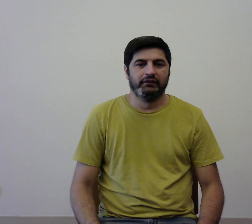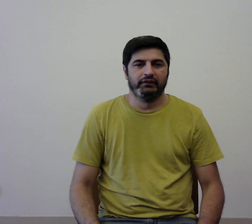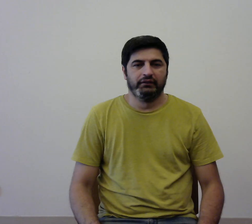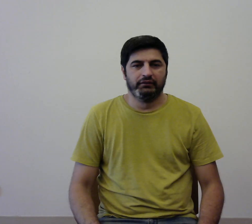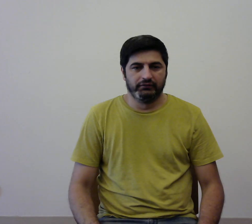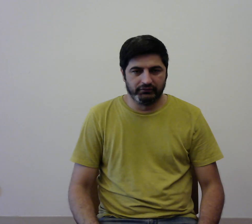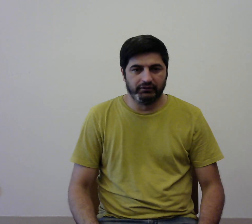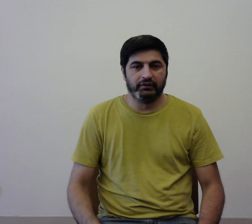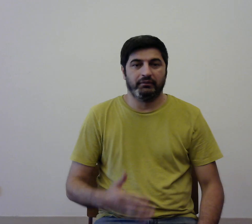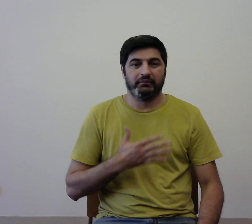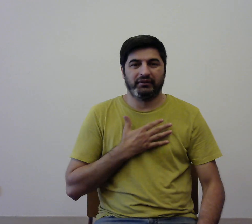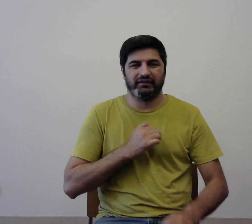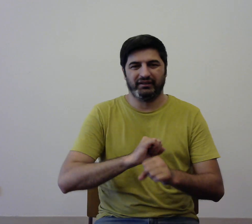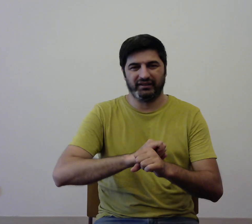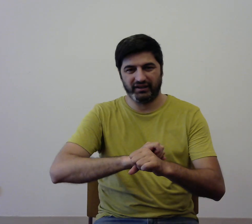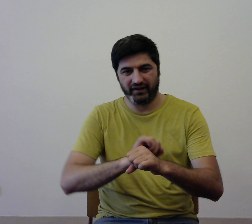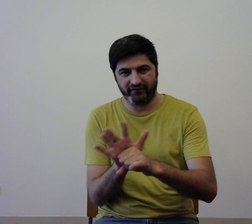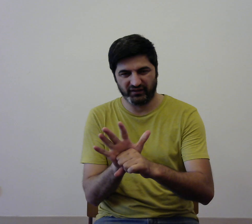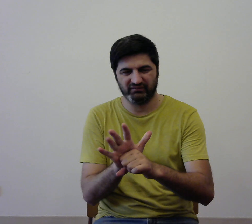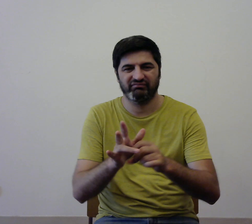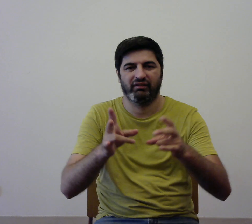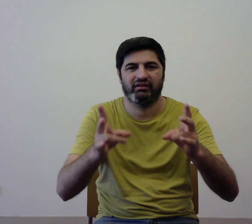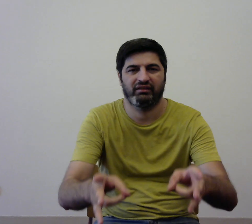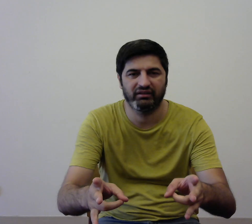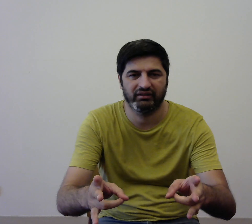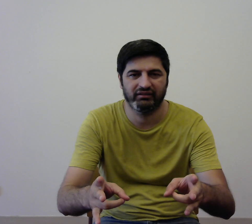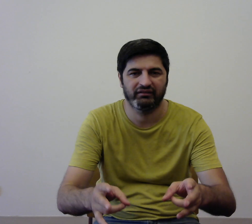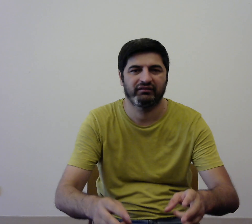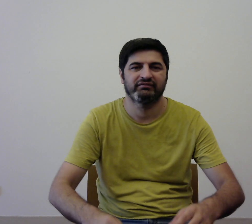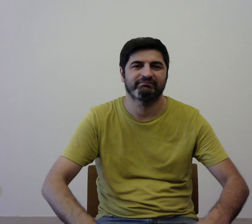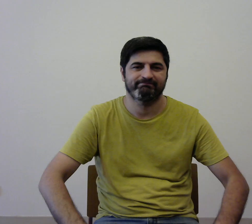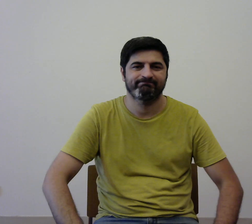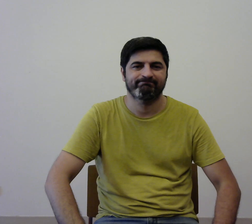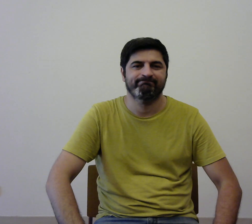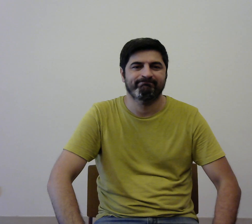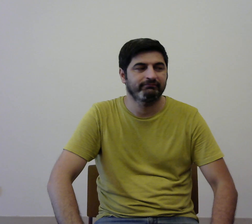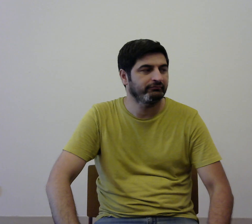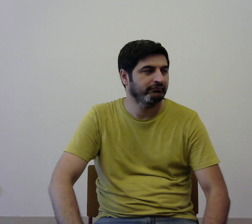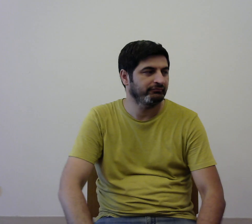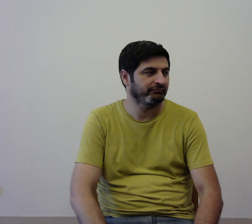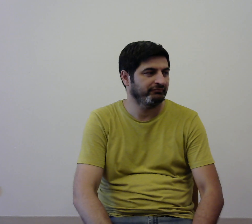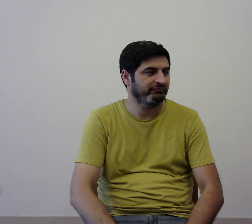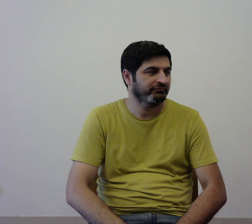Mən Covid-ə tutulmuşam